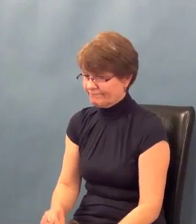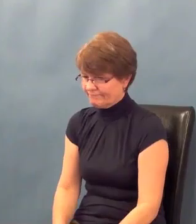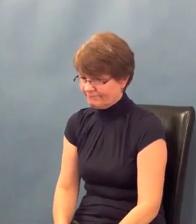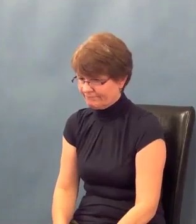Wyłączył się.